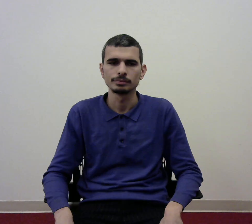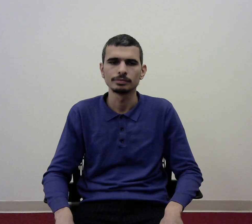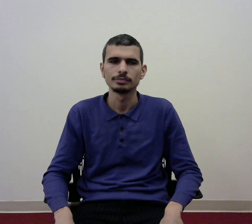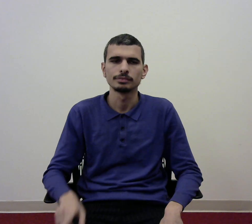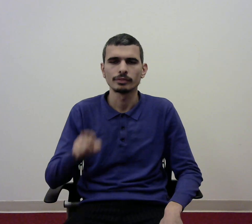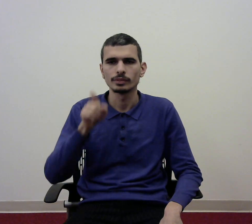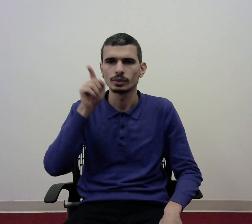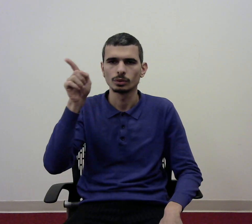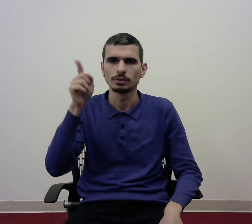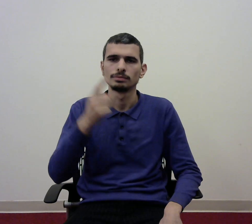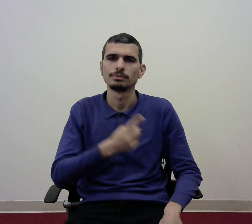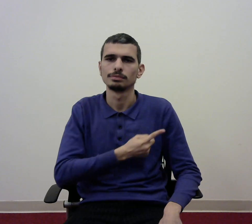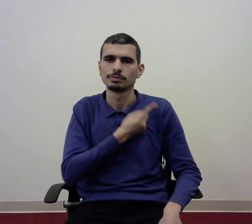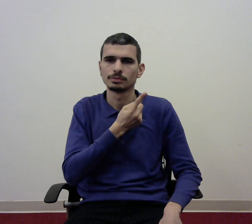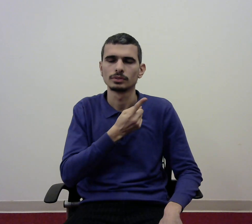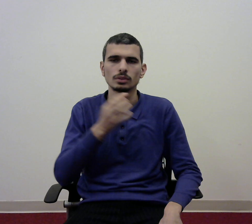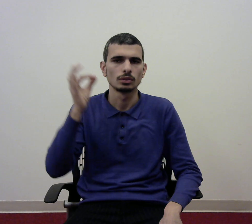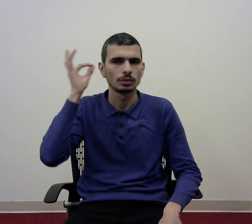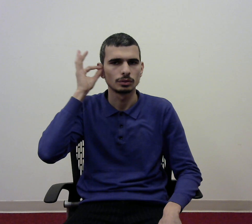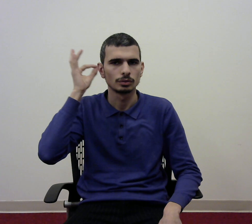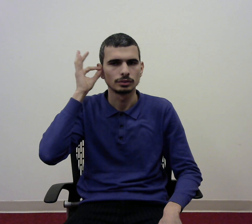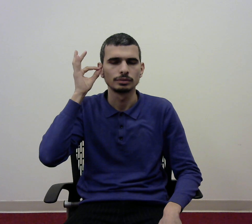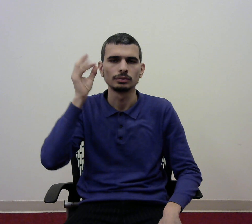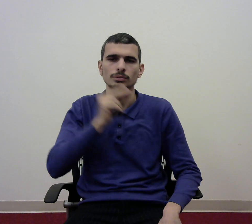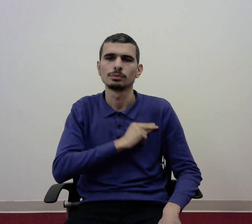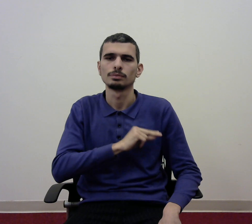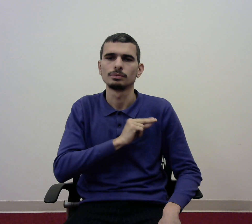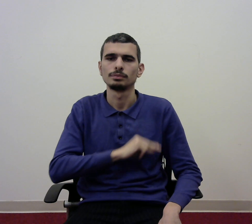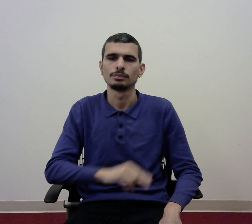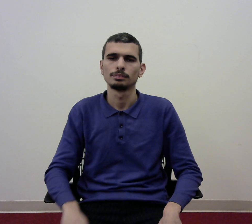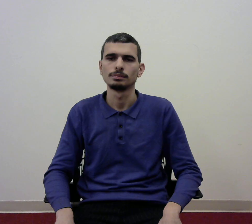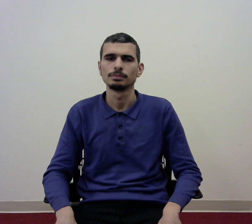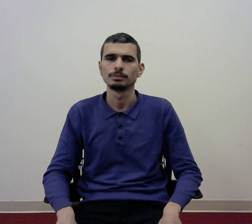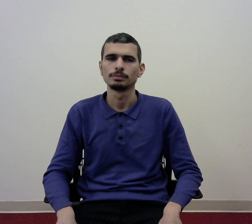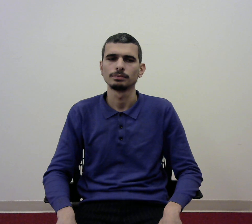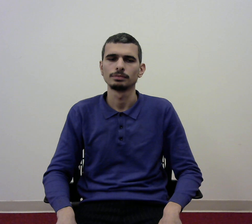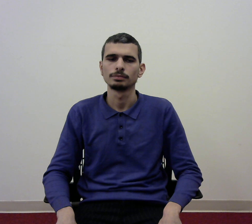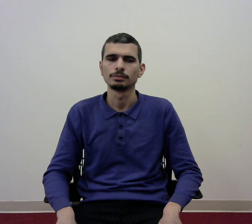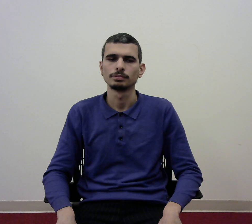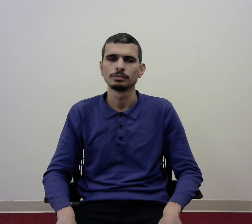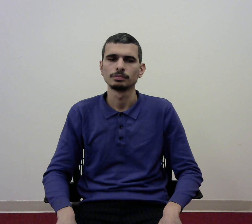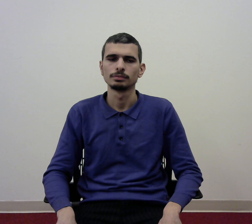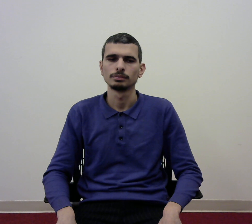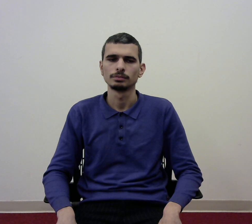Orda professional həkimlər çalışır